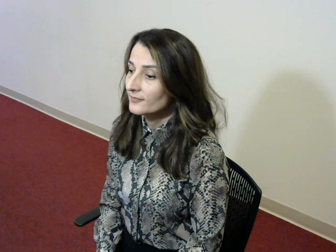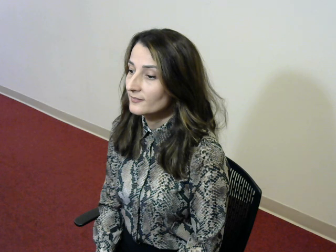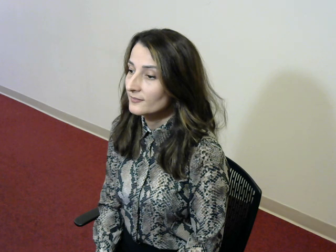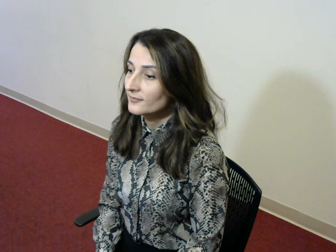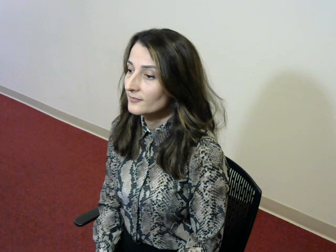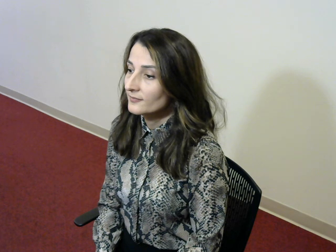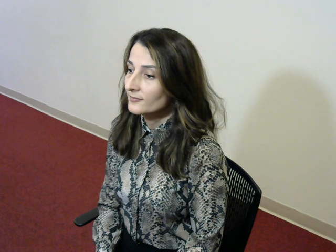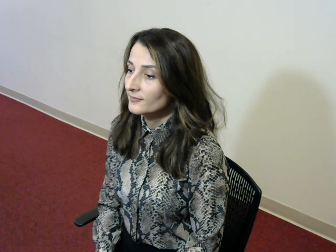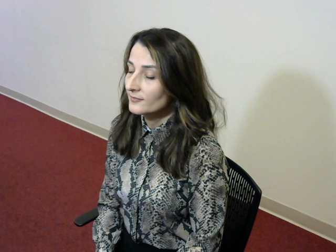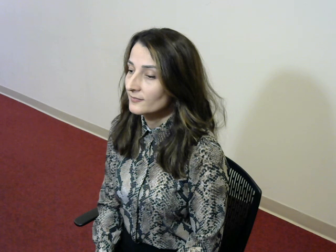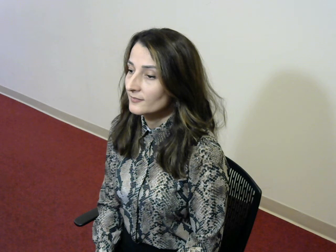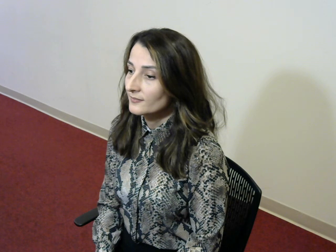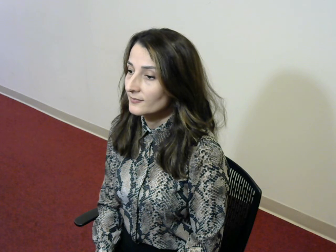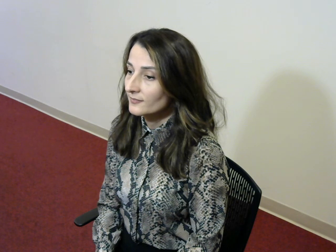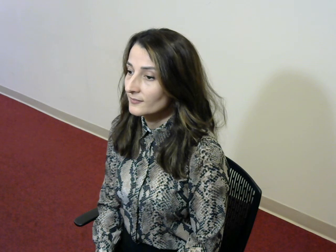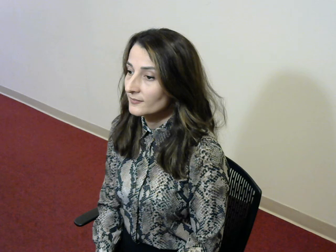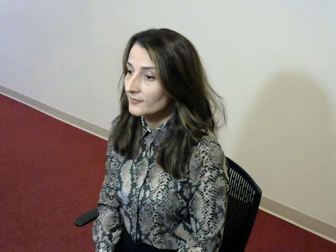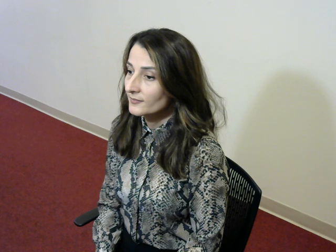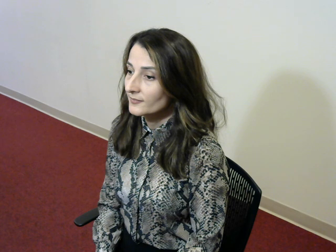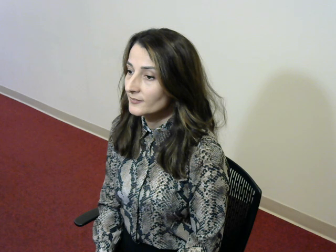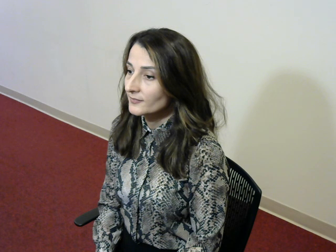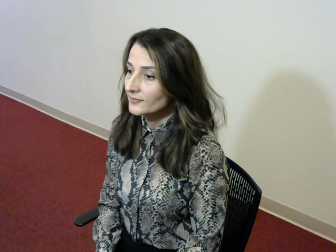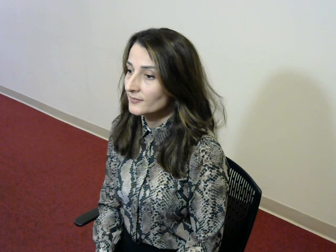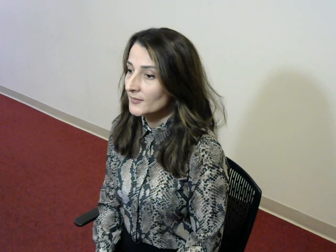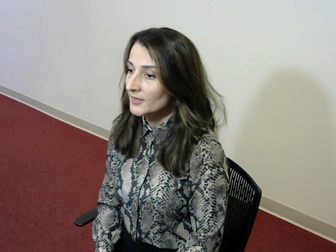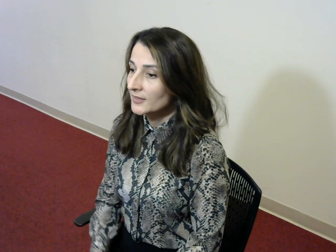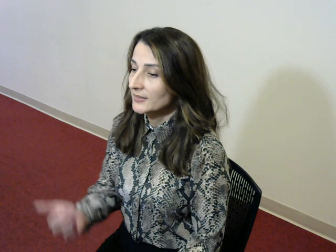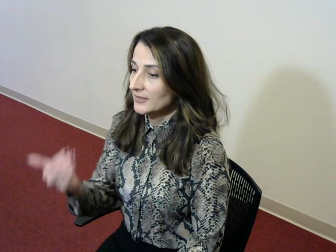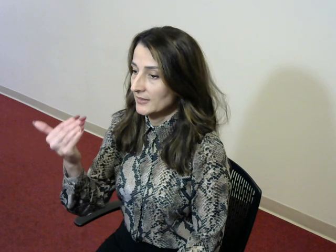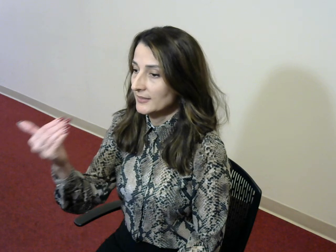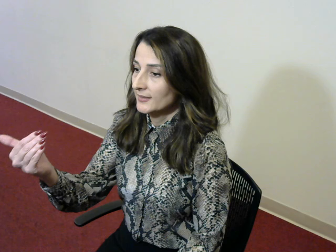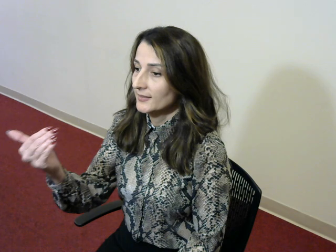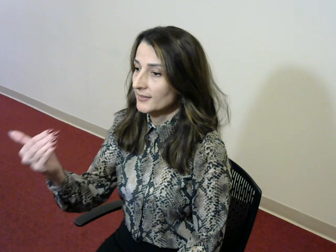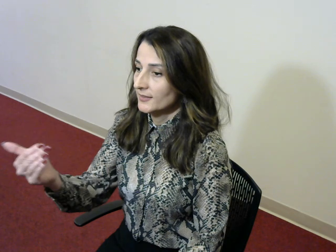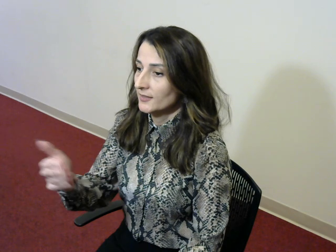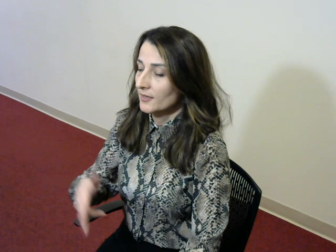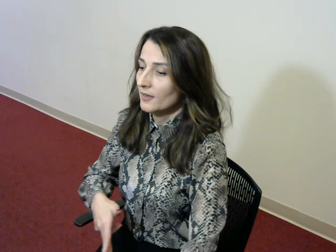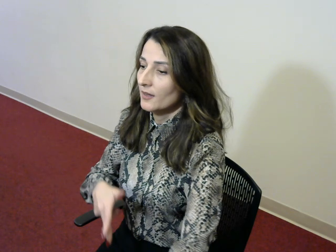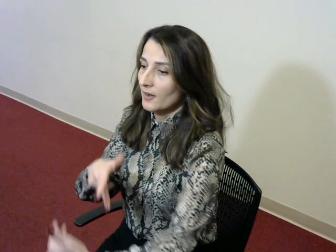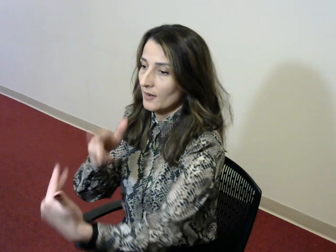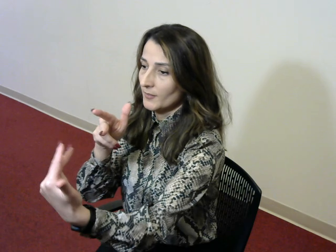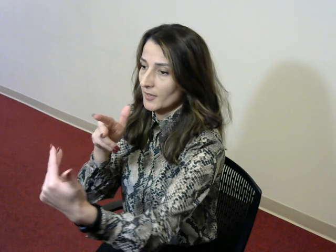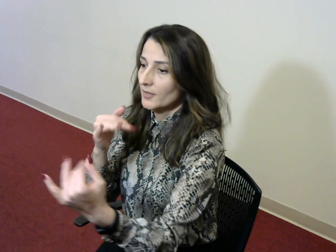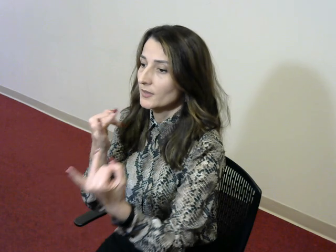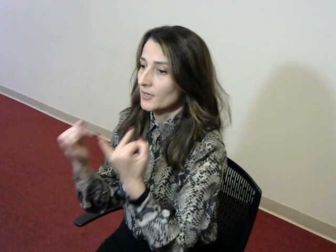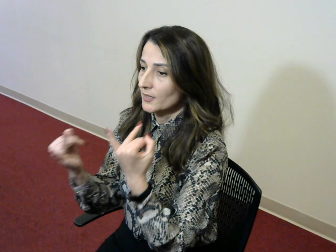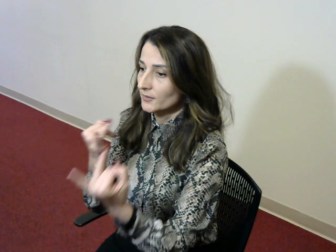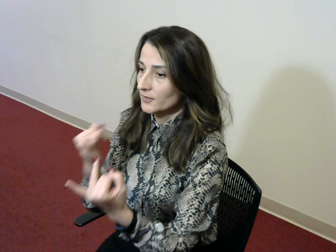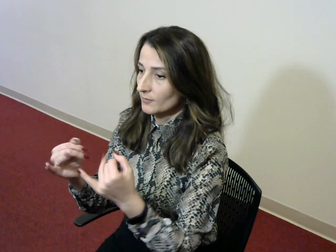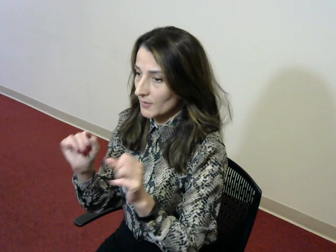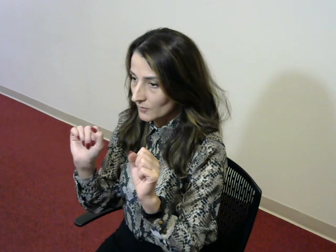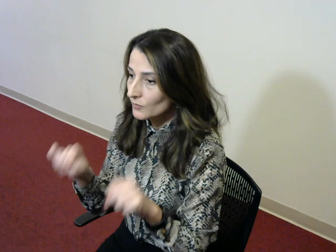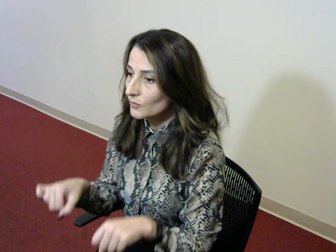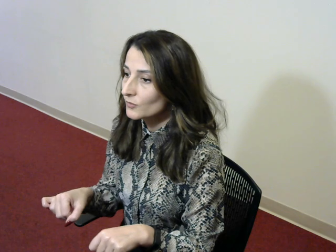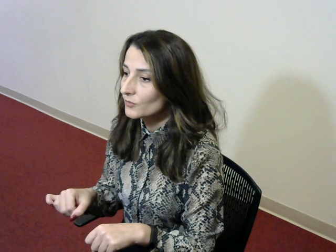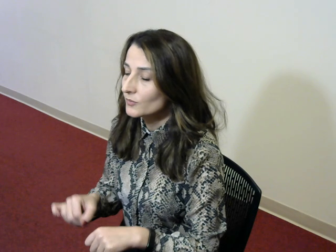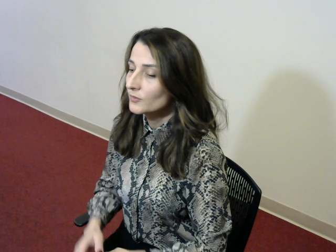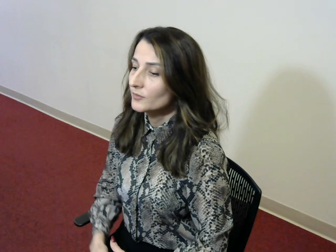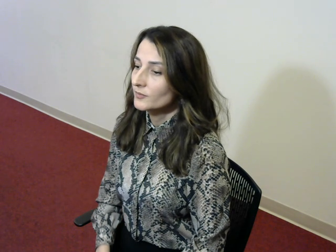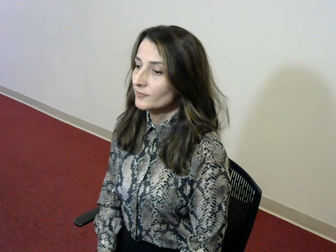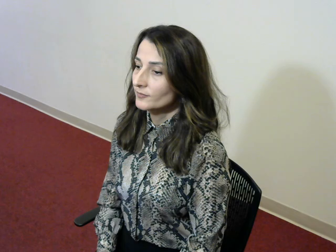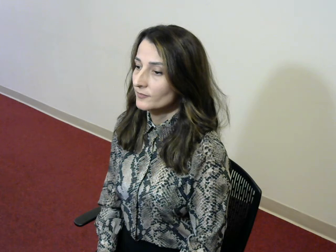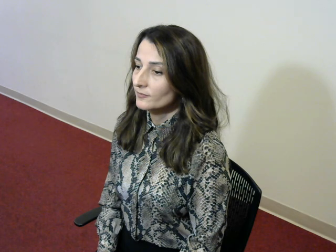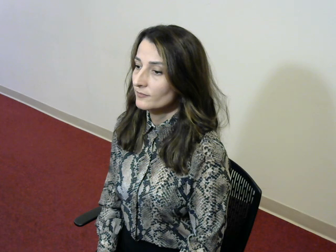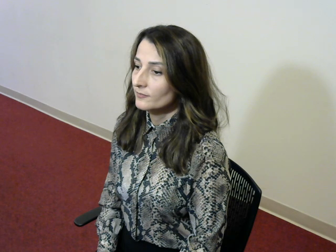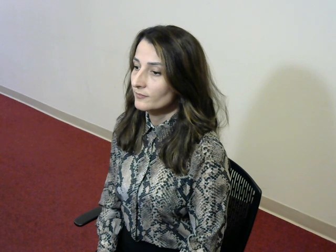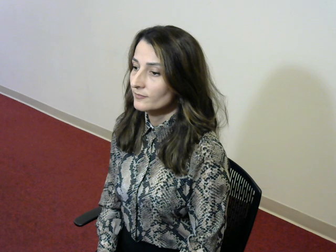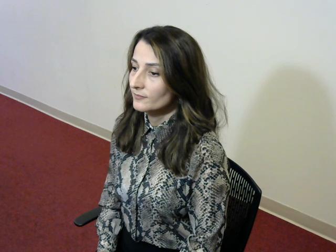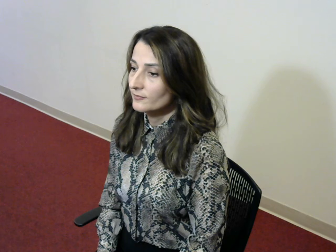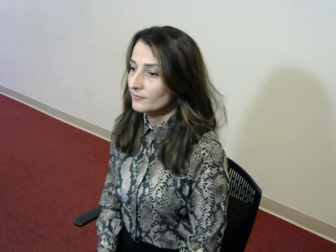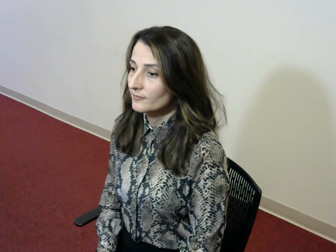Sizinlə görüntülü danışmaq olar?